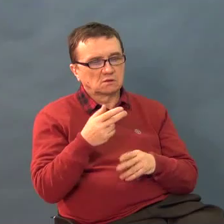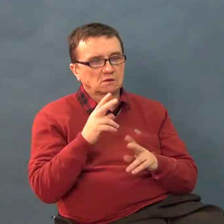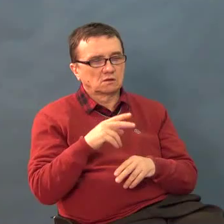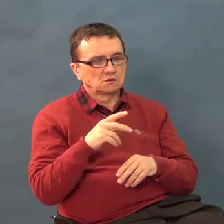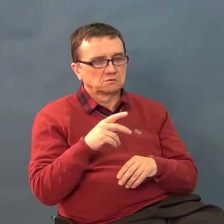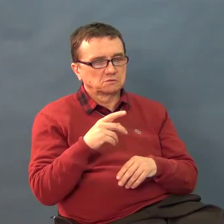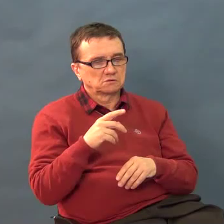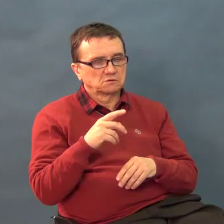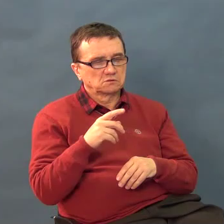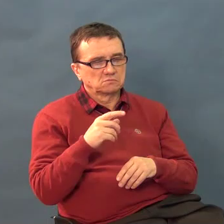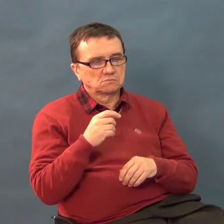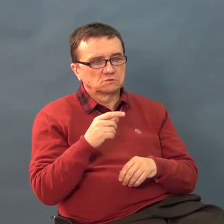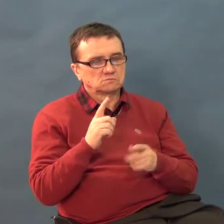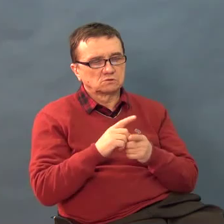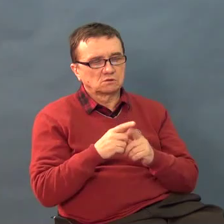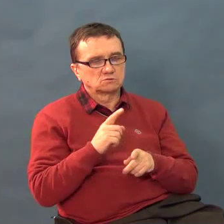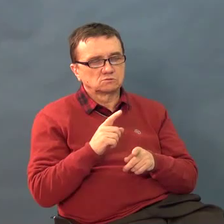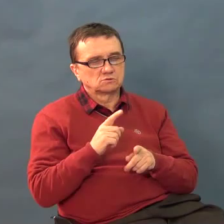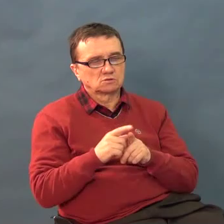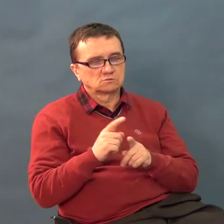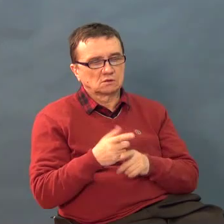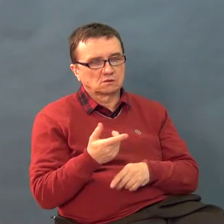Następnie spotkanie z siostrą.